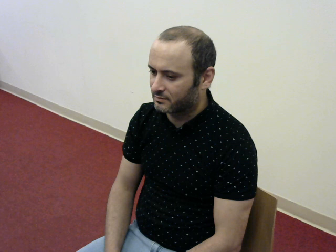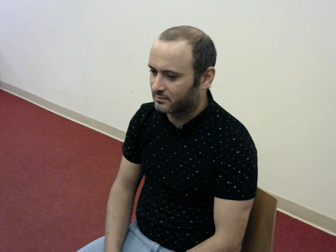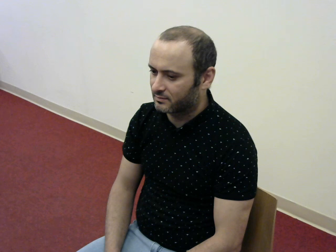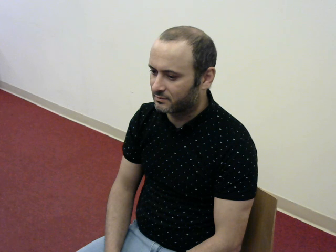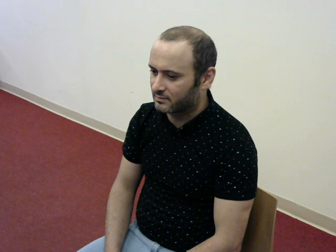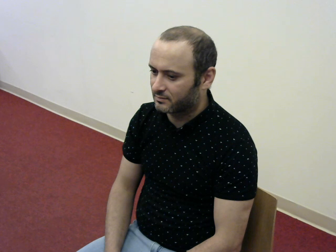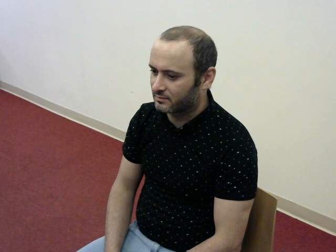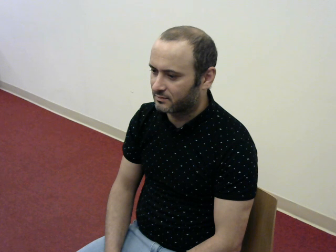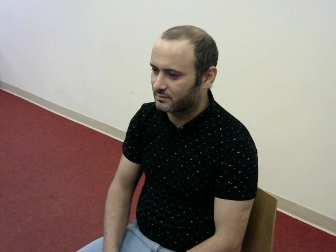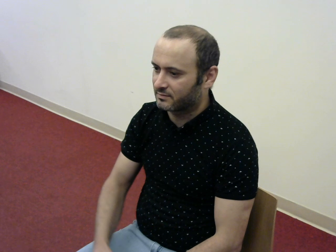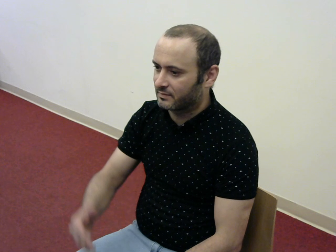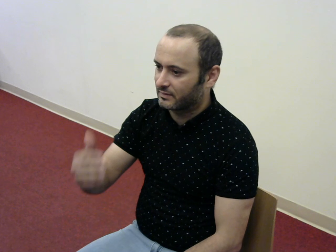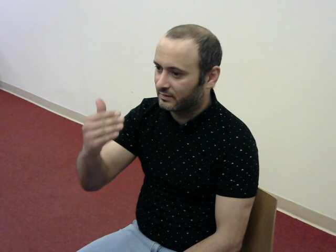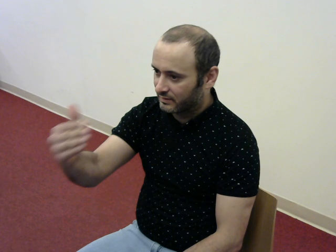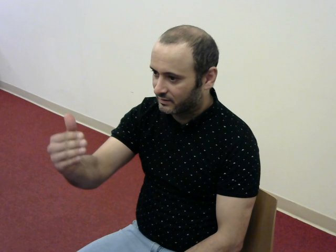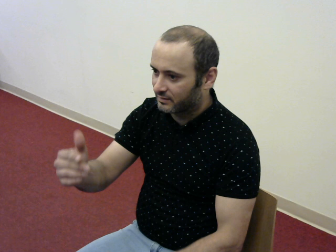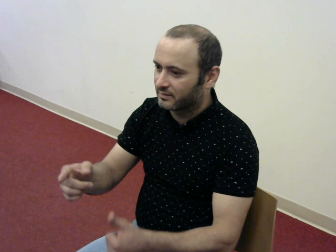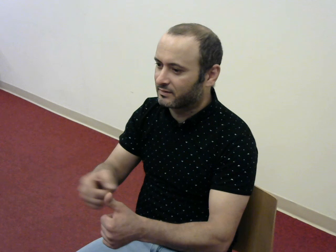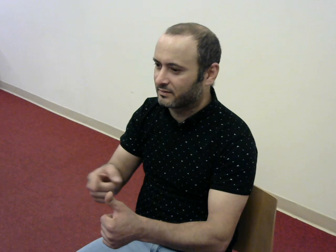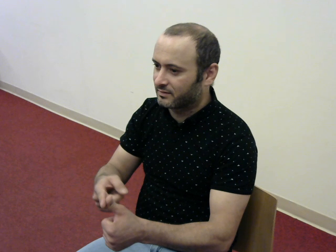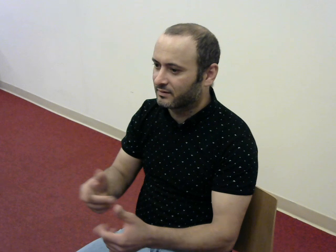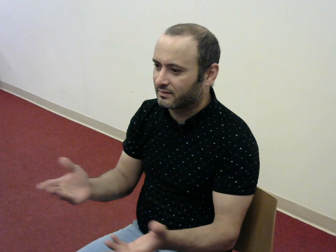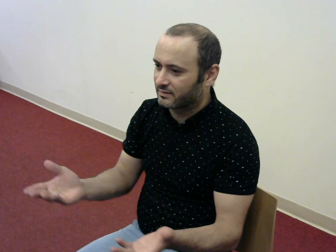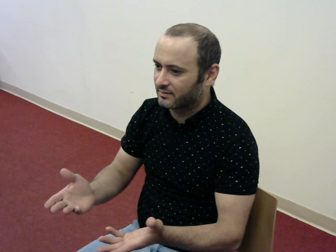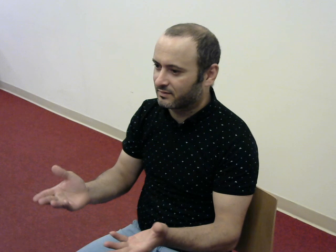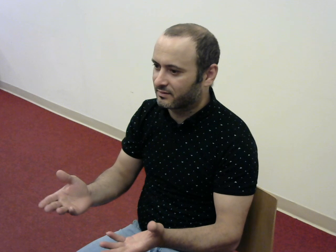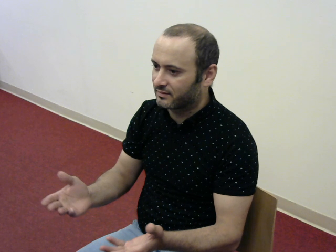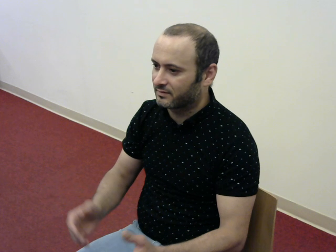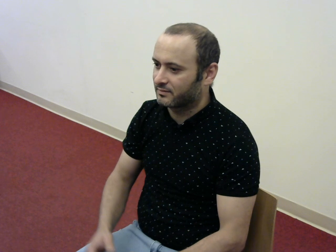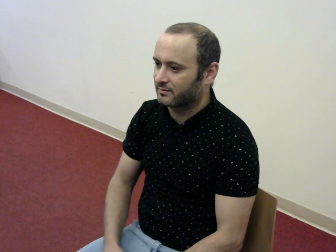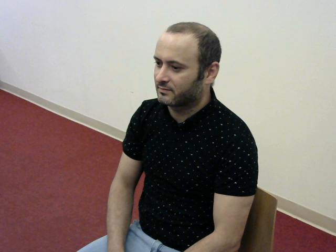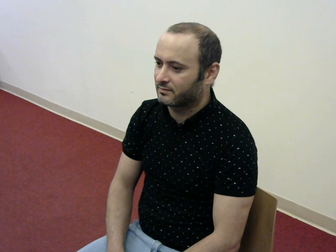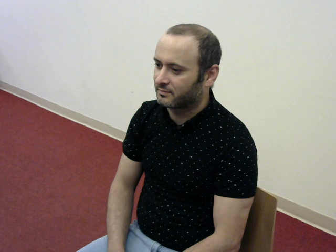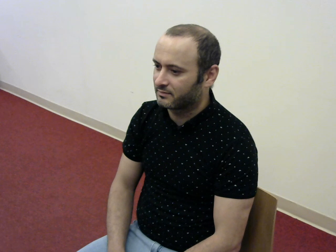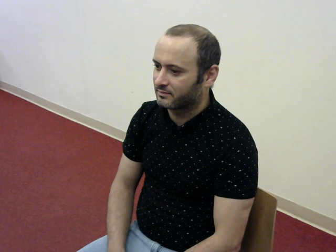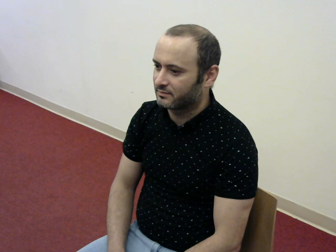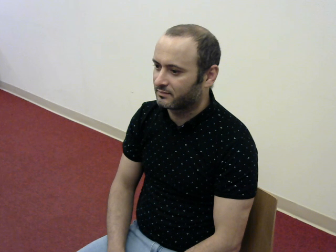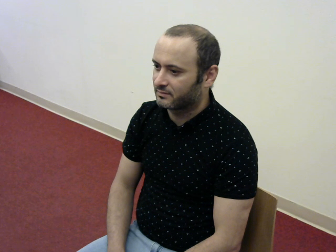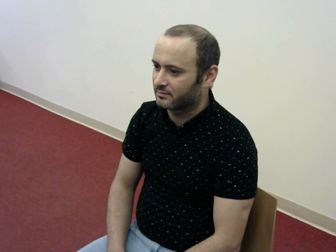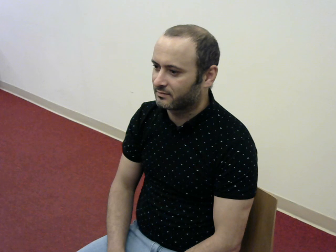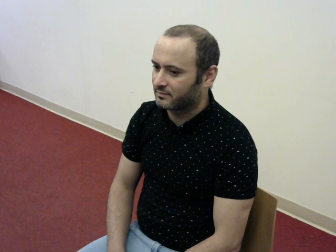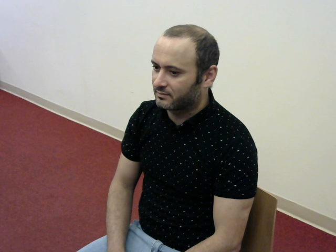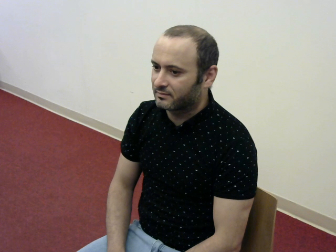Sizin adınız nədir?